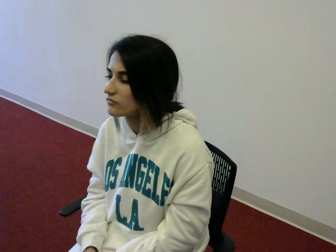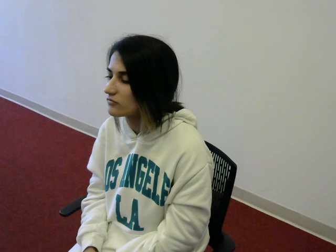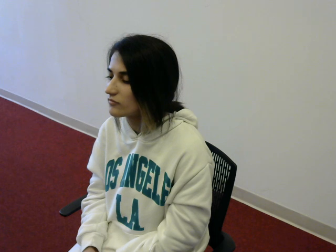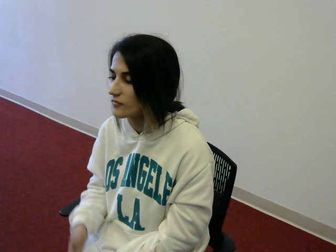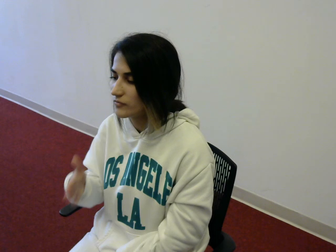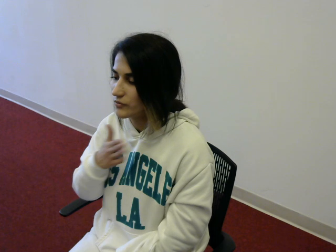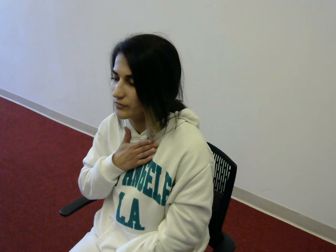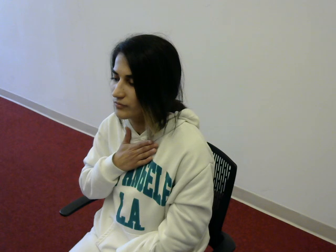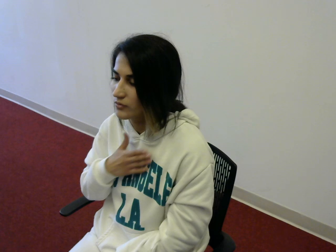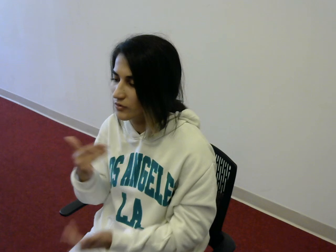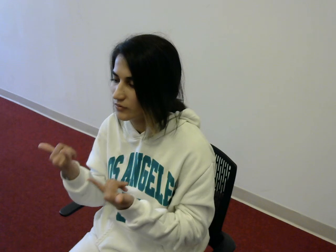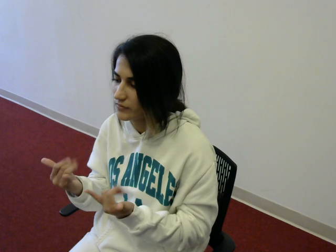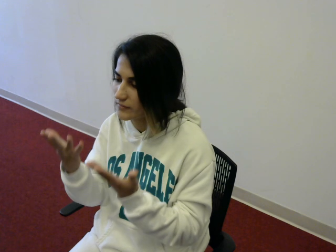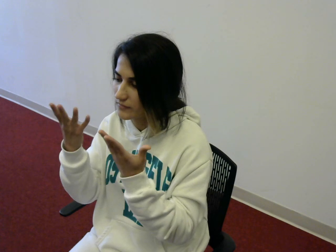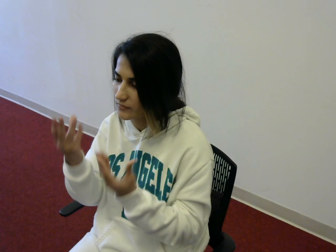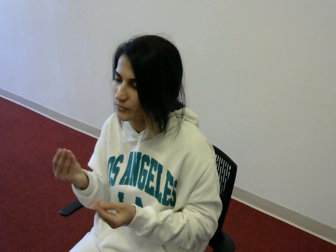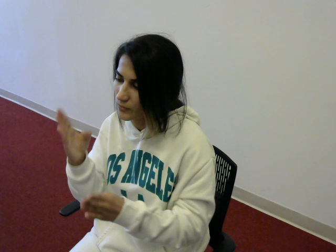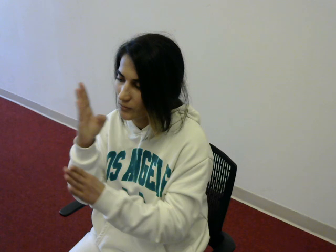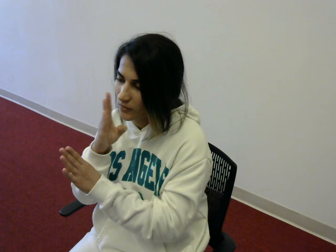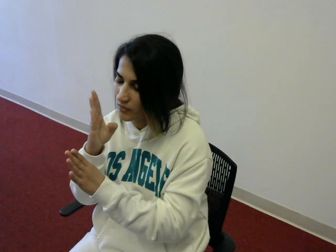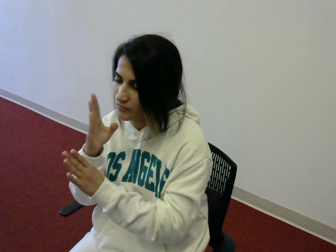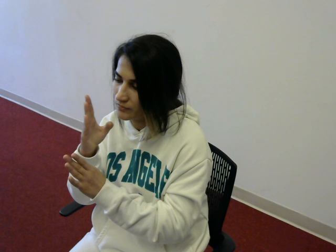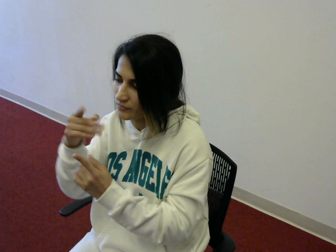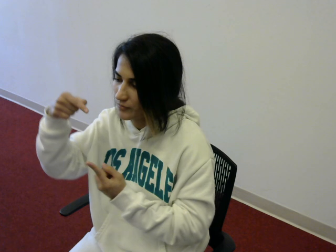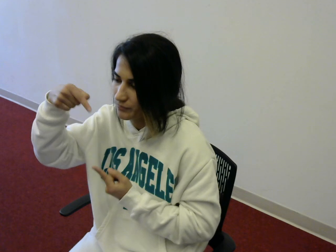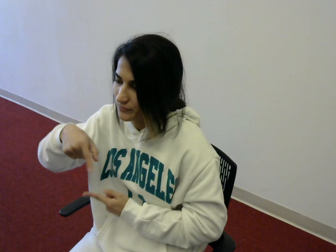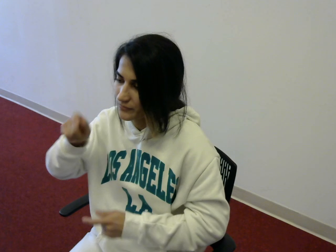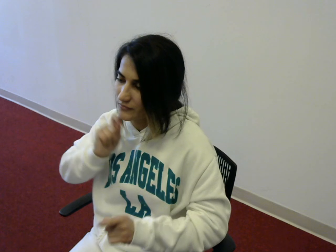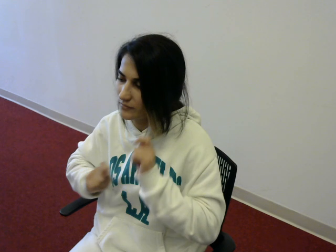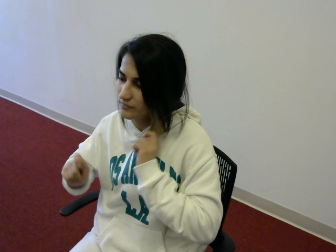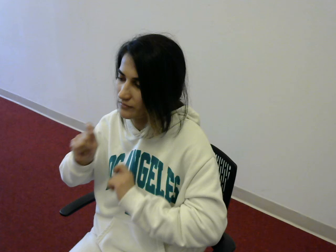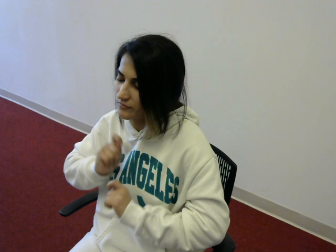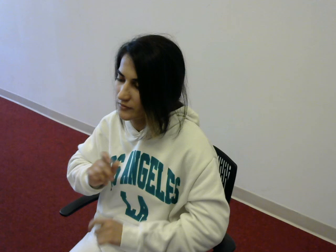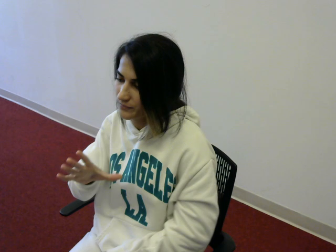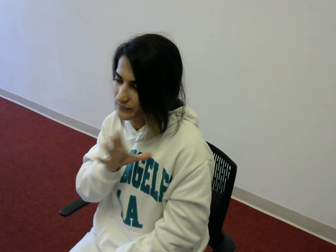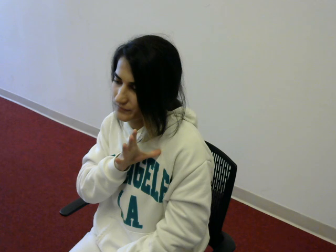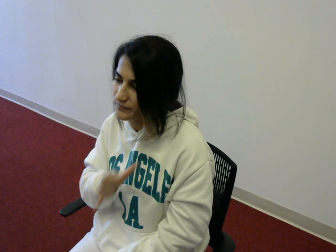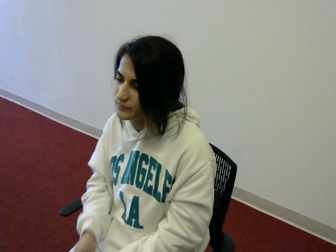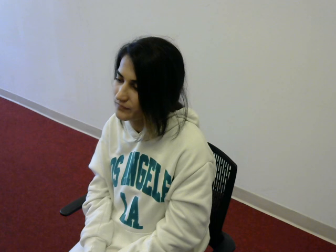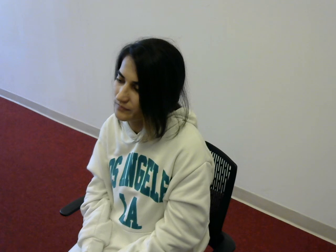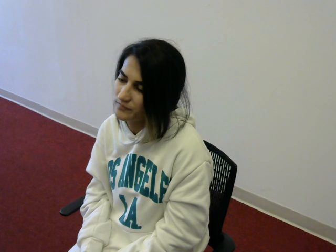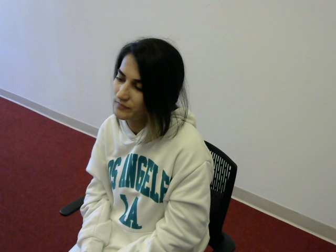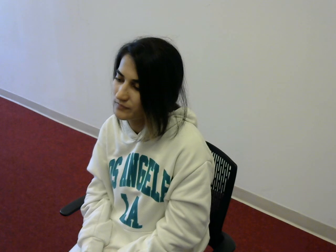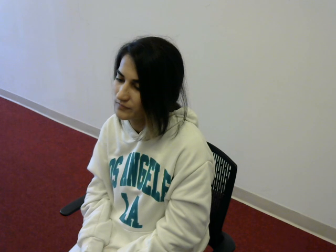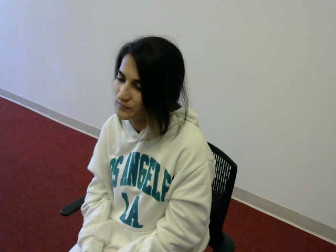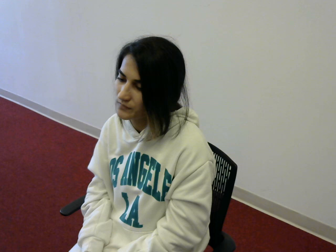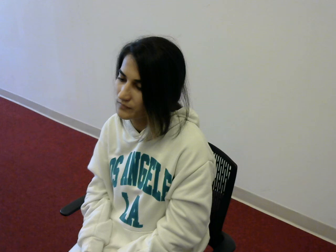Mən bu gün havaya uyğun geyinməmişəm